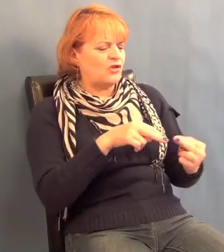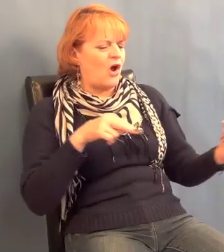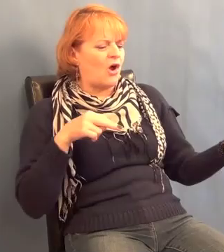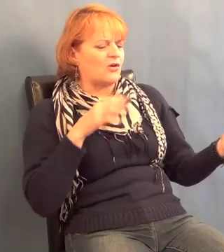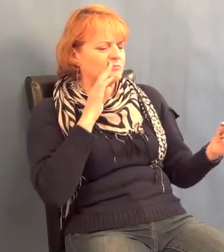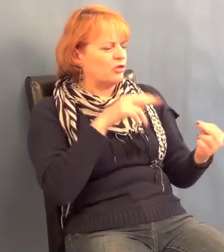Tor.